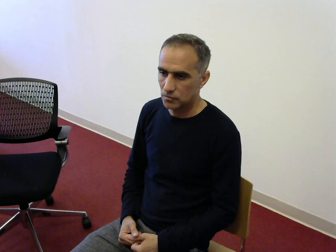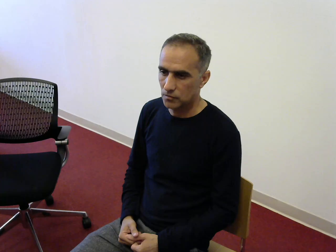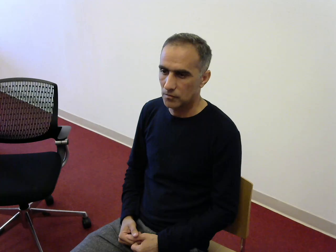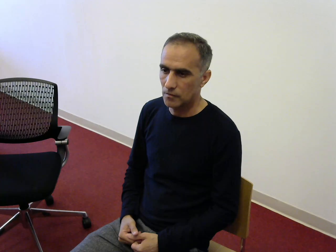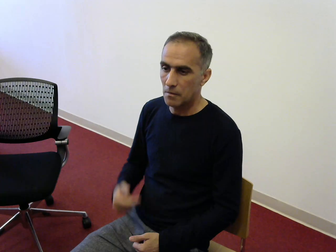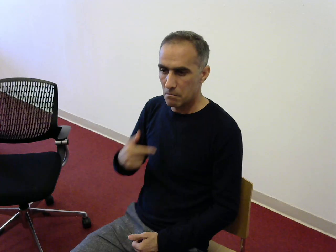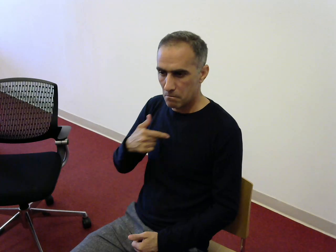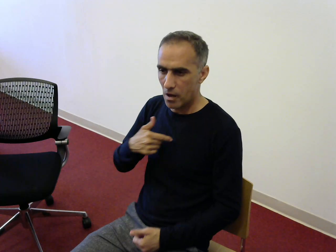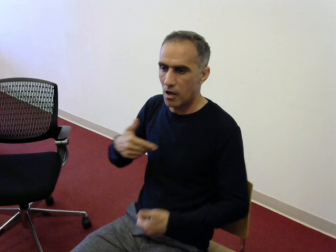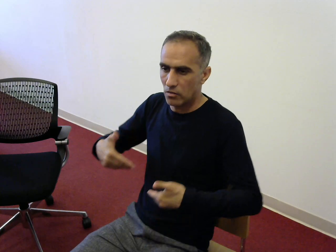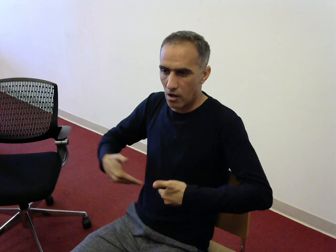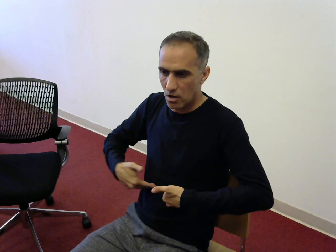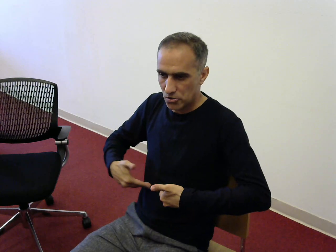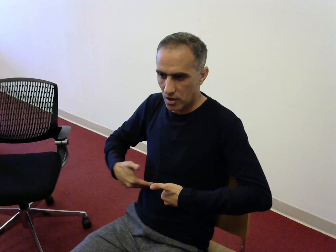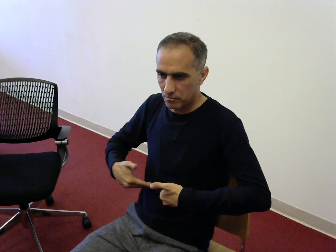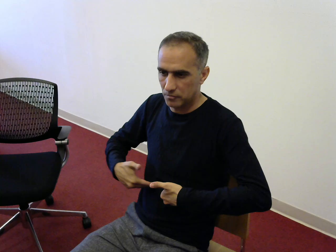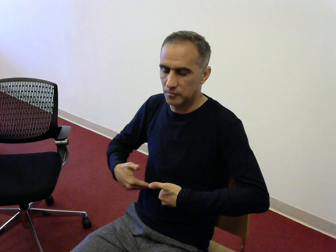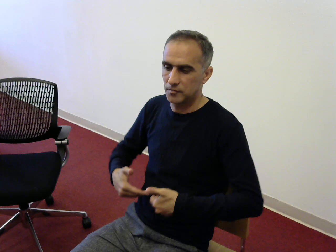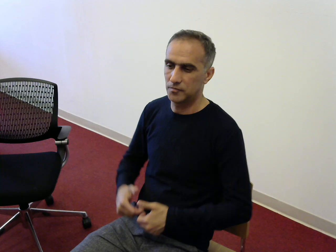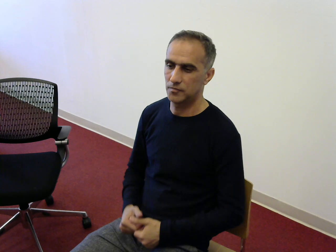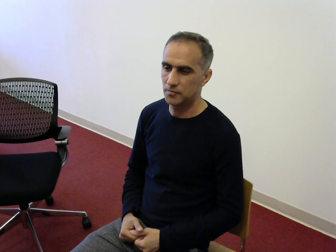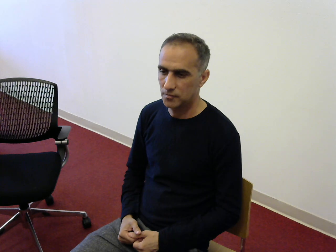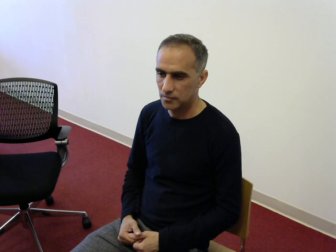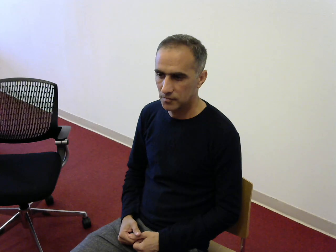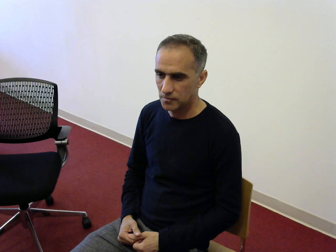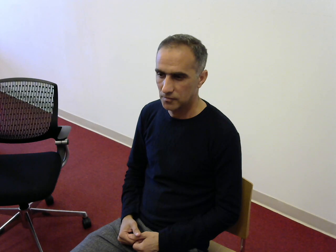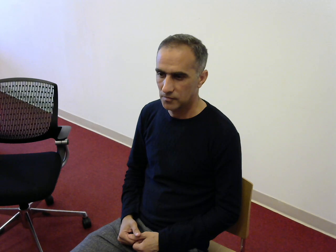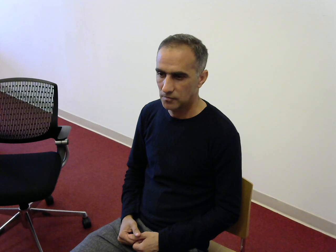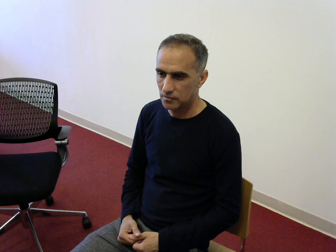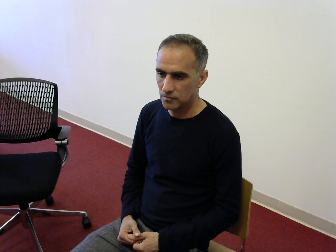Mən acam